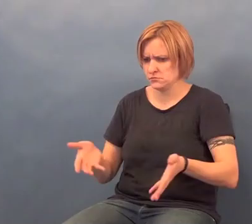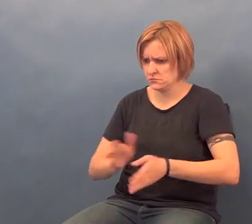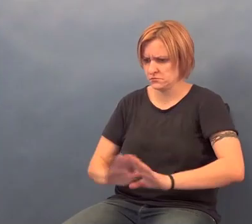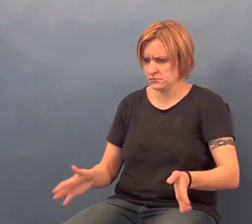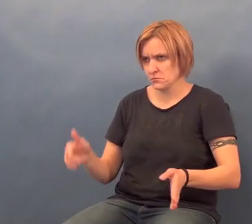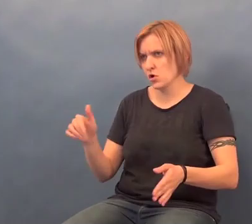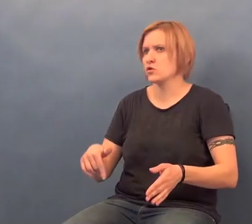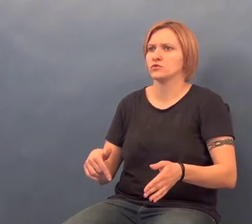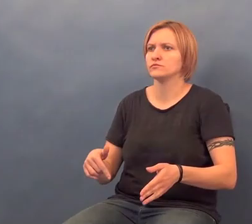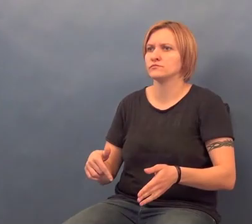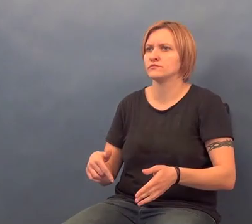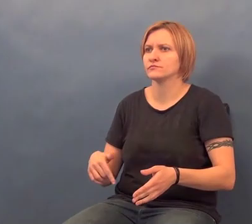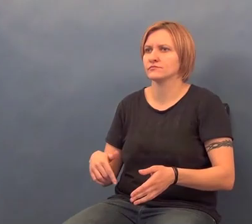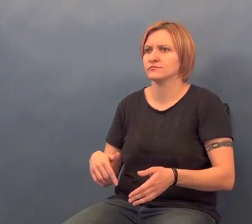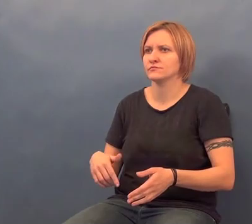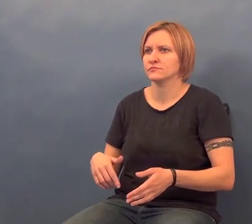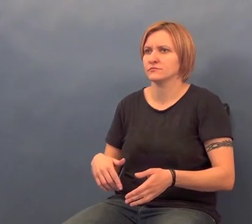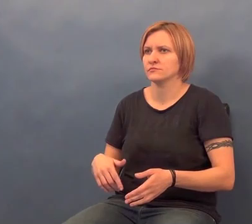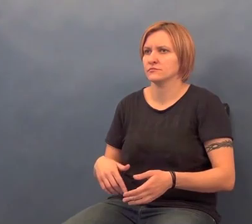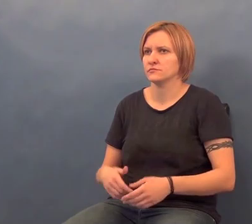Musi...